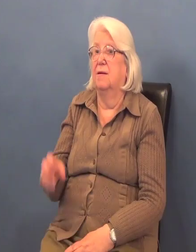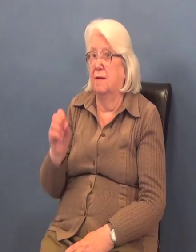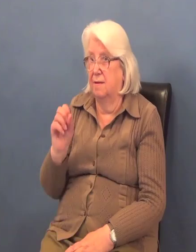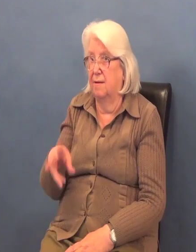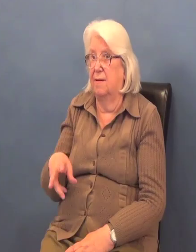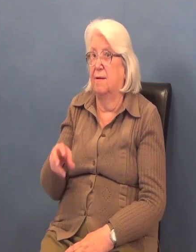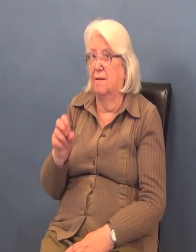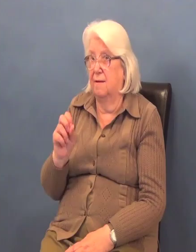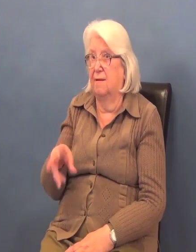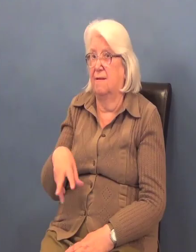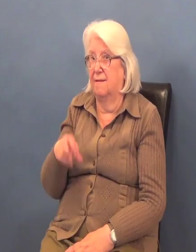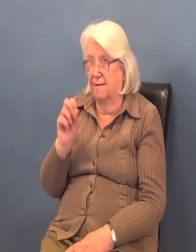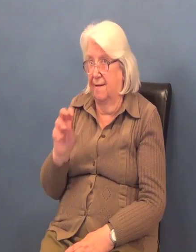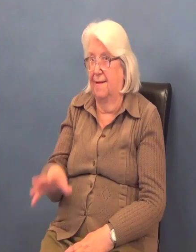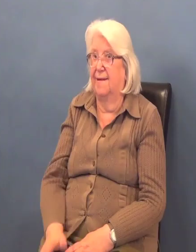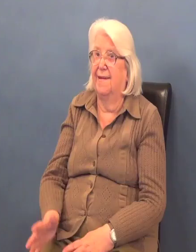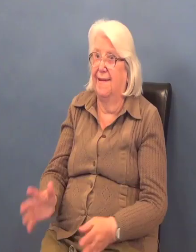Tak, tak, tak.